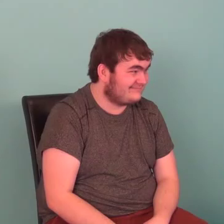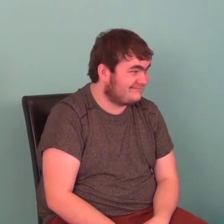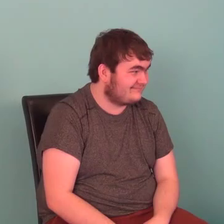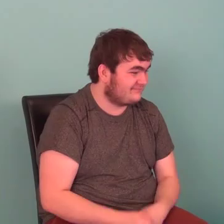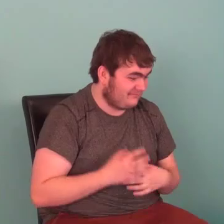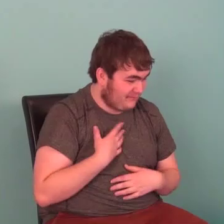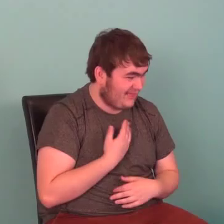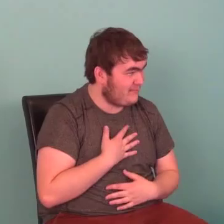Mam się nie kąpać?